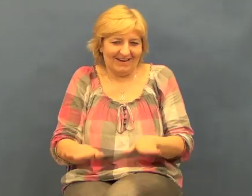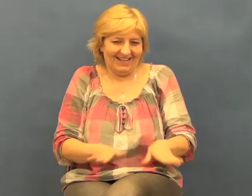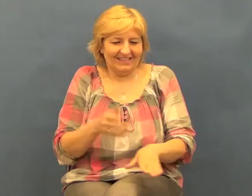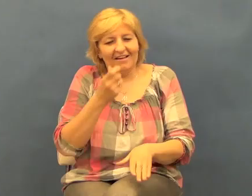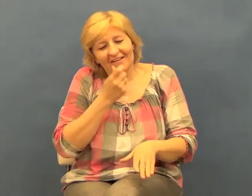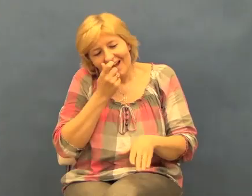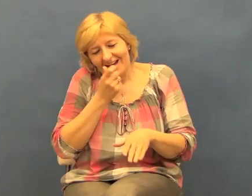Charlie Chaplin.